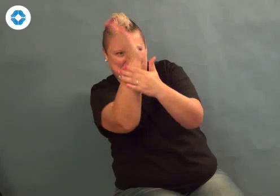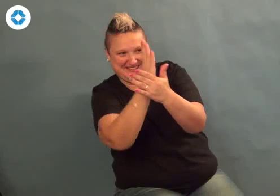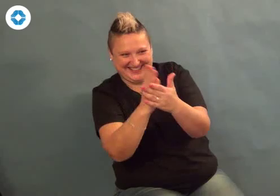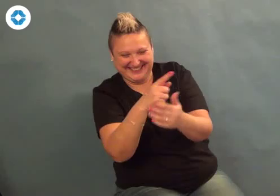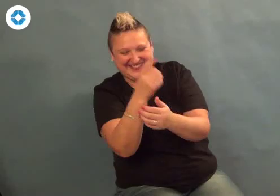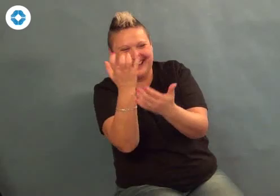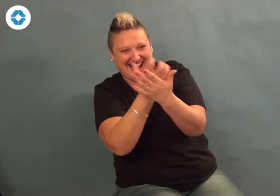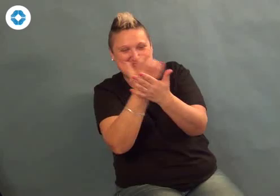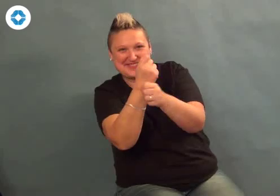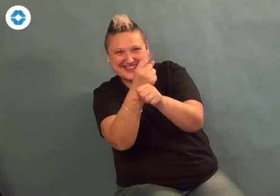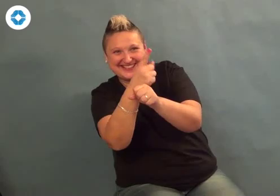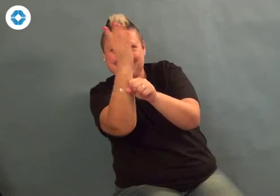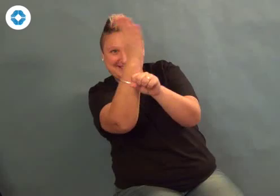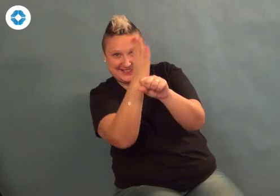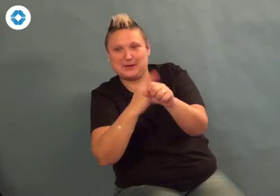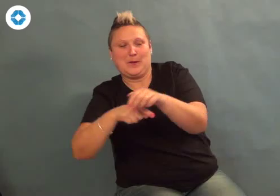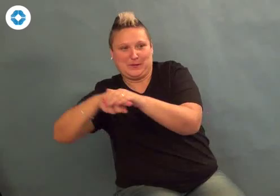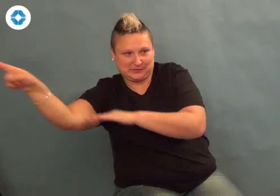On rzucił kamieniem, szyba pękła, chłopiec uciekł.